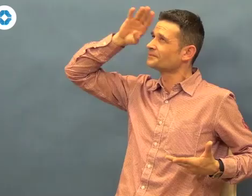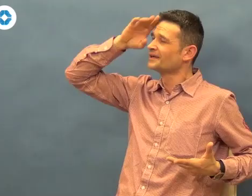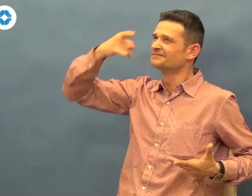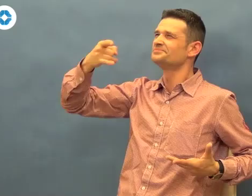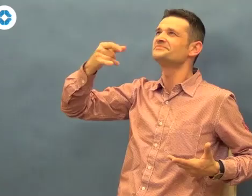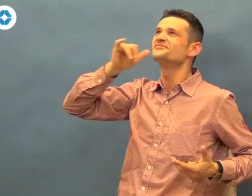Wczoraj... myślał...